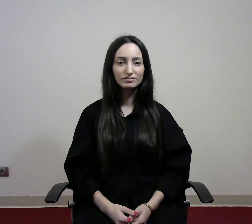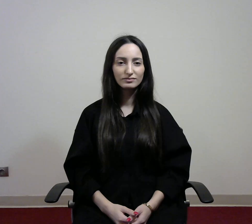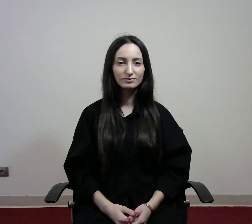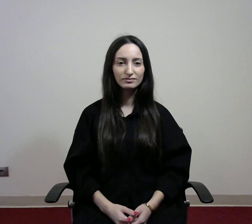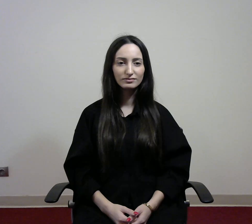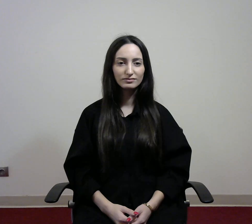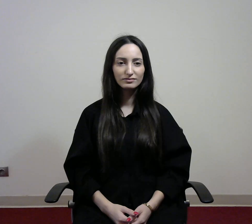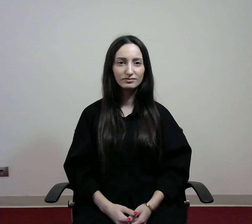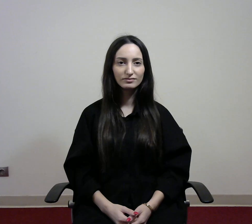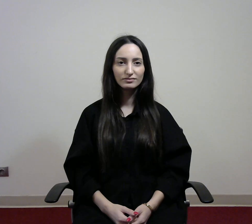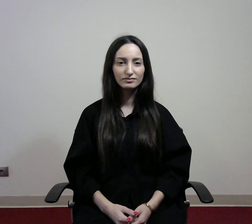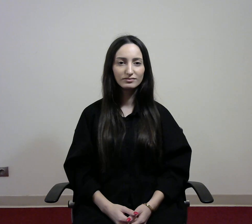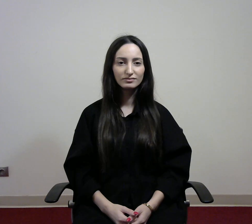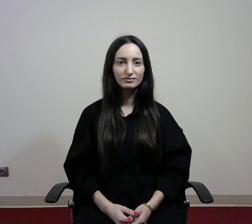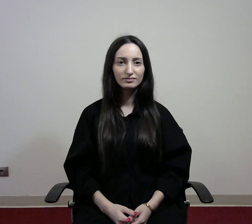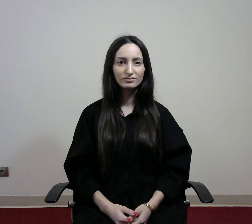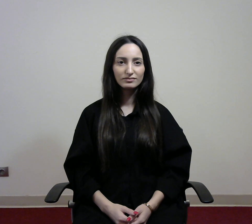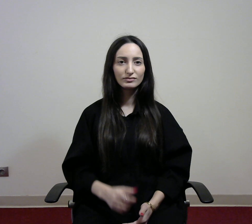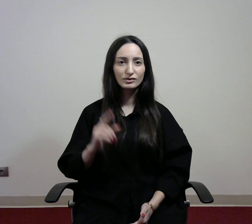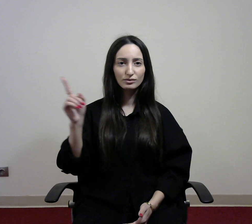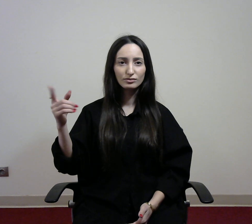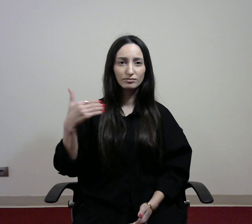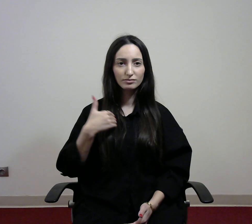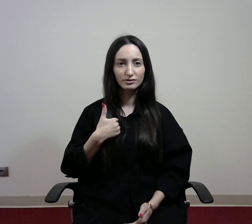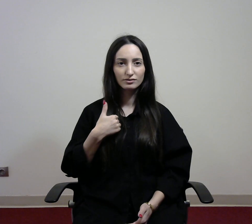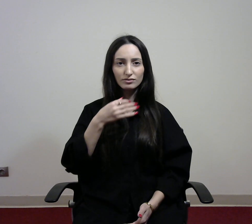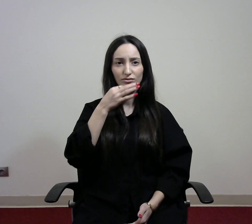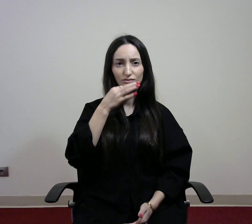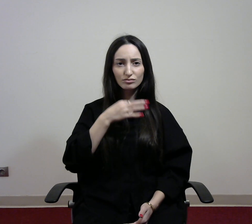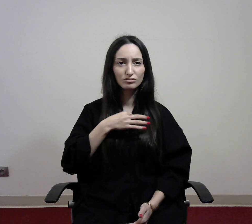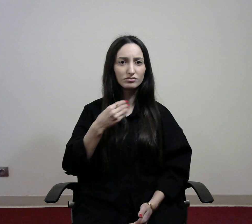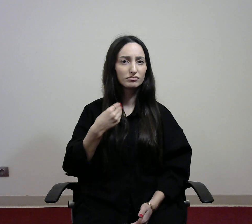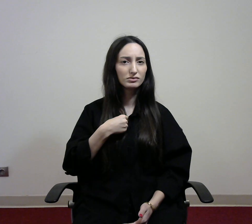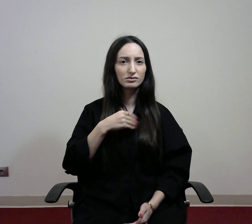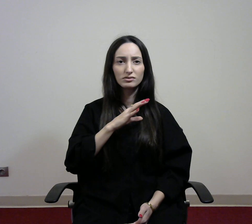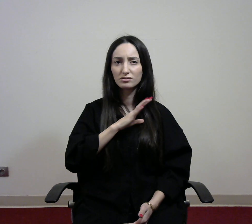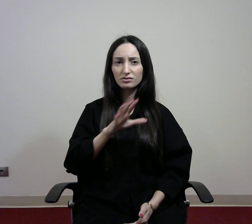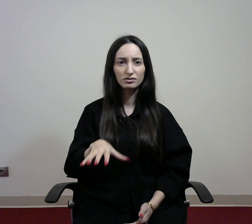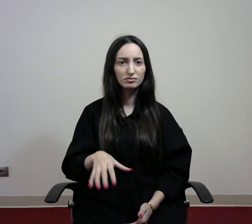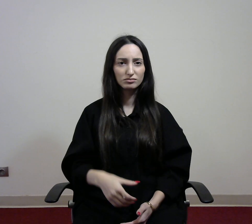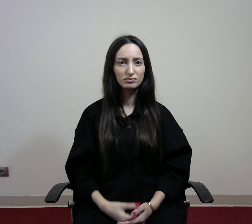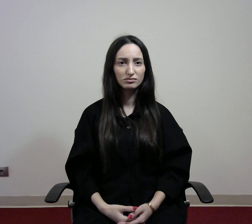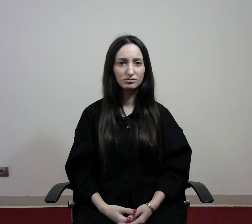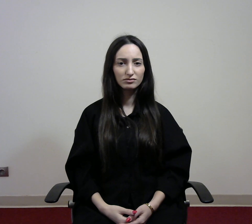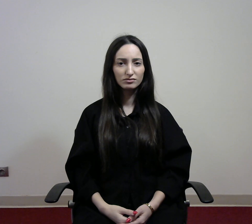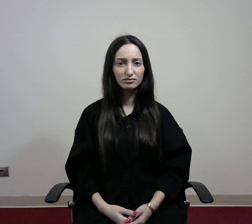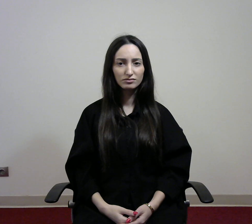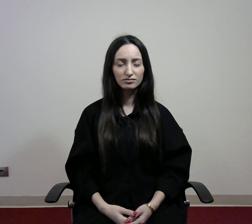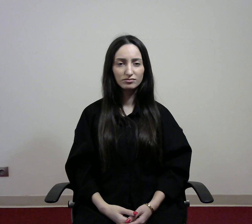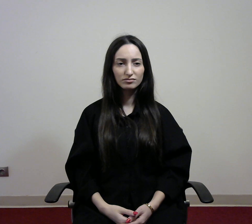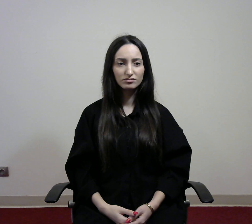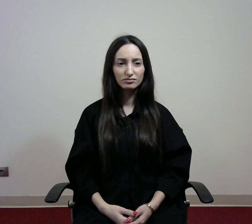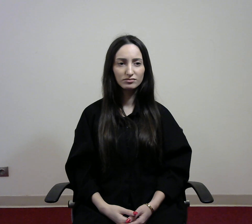Mən Qəbələyə gəzməyə getmək istəyirəm